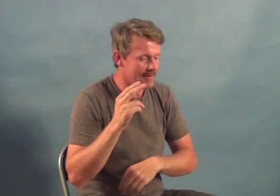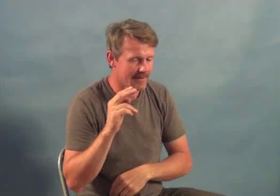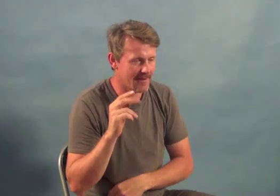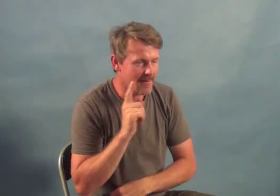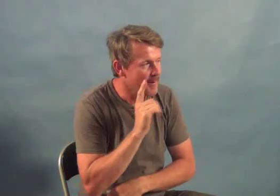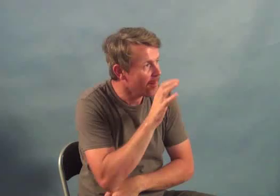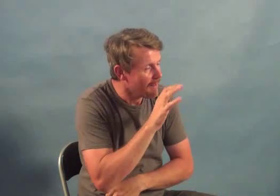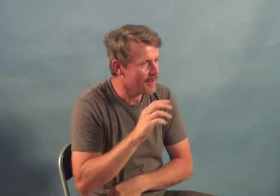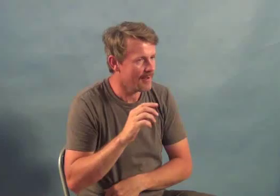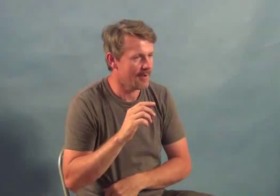Chłopiec oglądał Charliego Chaplina.